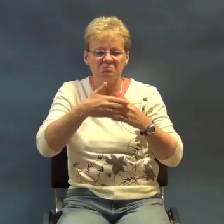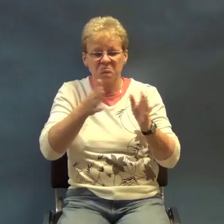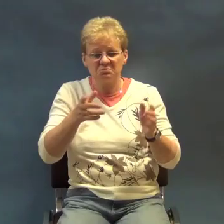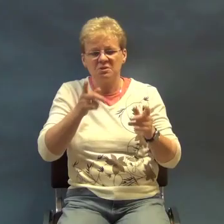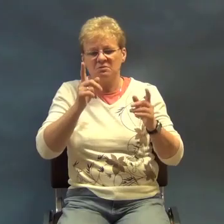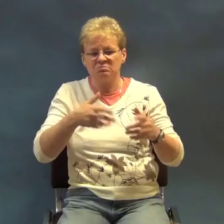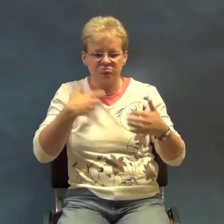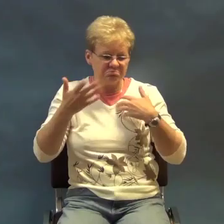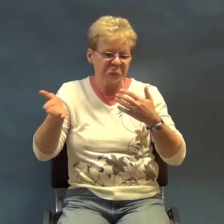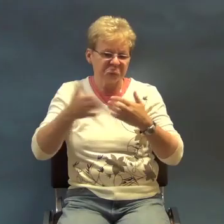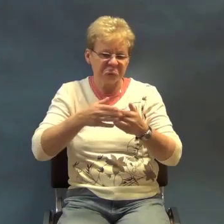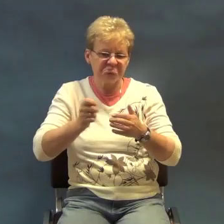Zamyka drzwi na klucz.